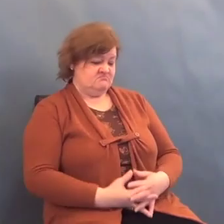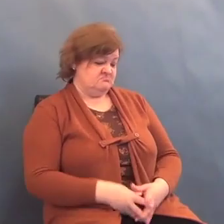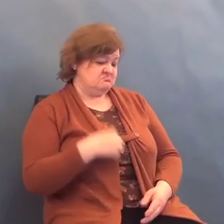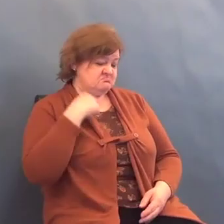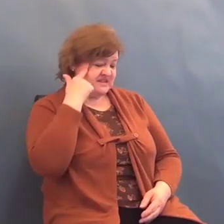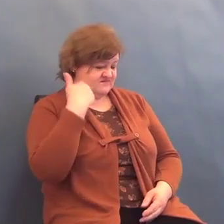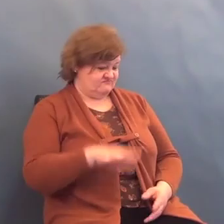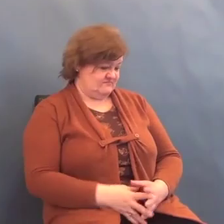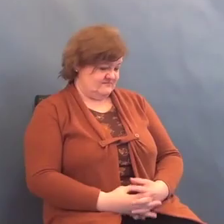Tak myślę.